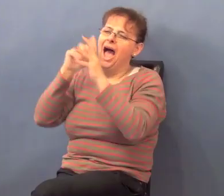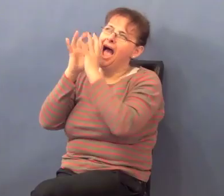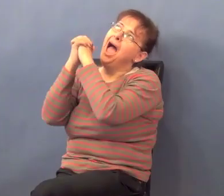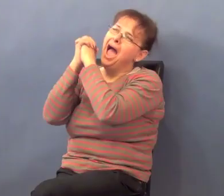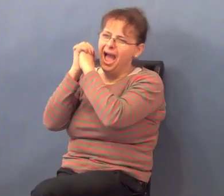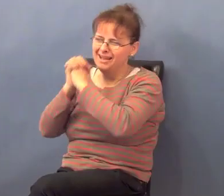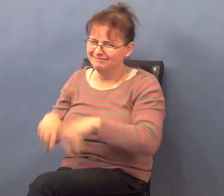Chłopiec jest szczęśliwy.